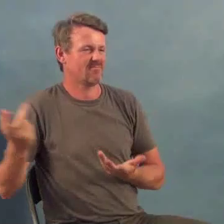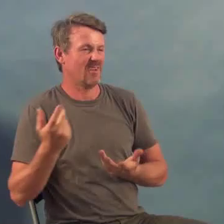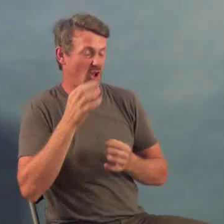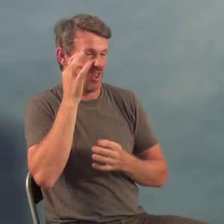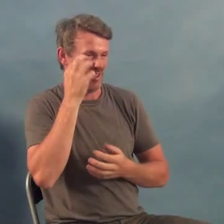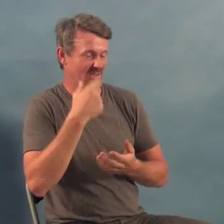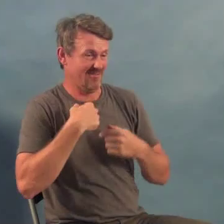To ja jestem kotem.